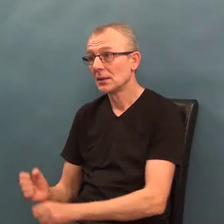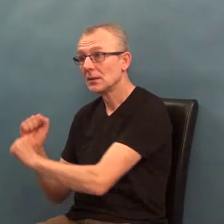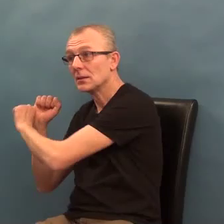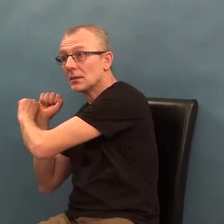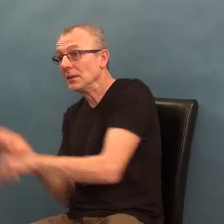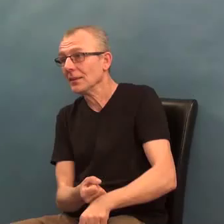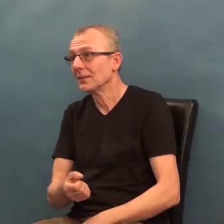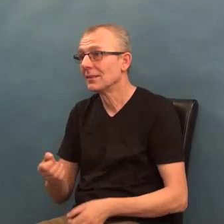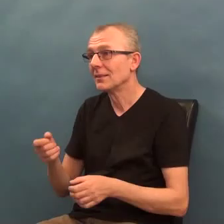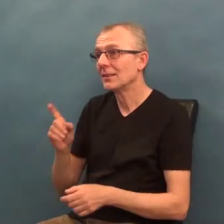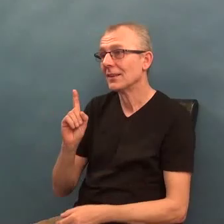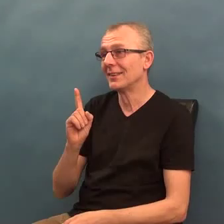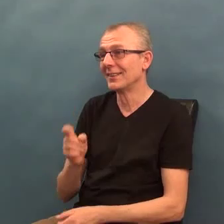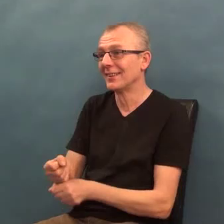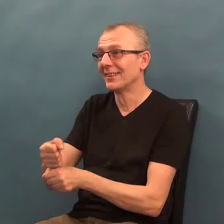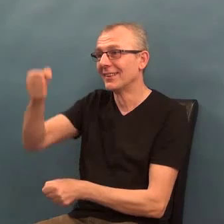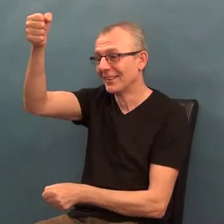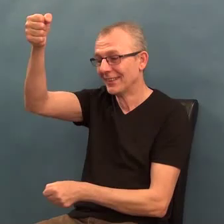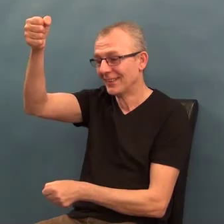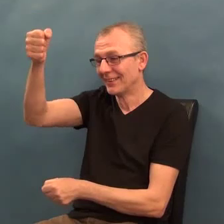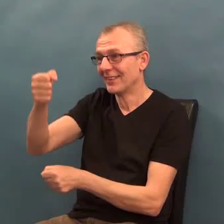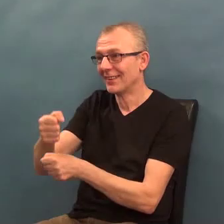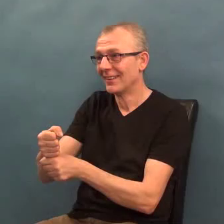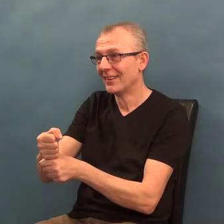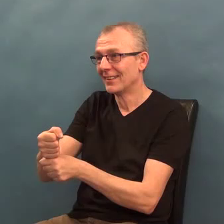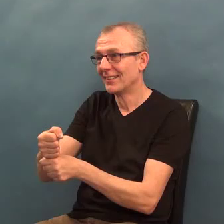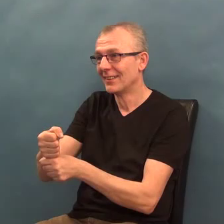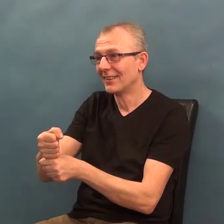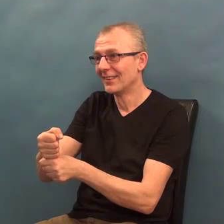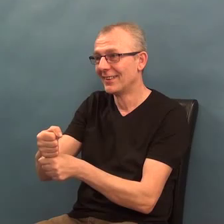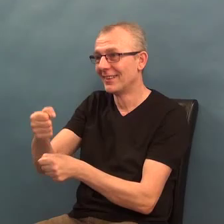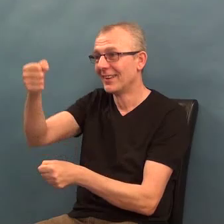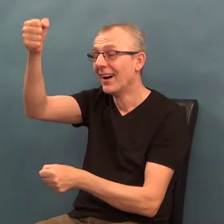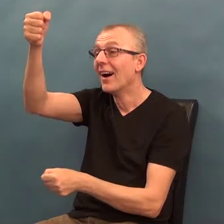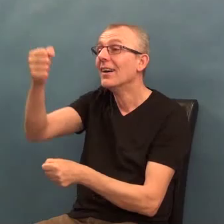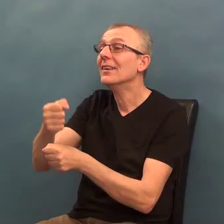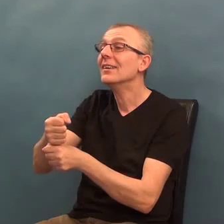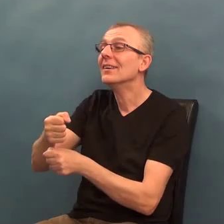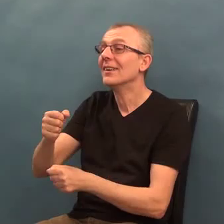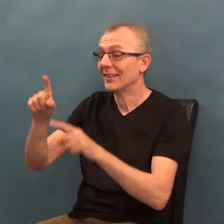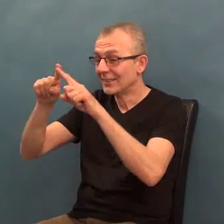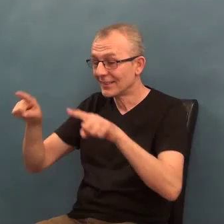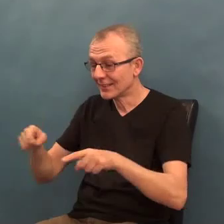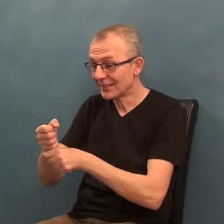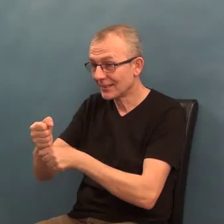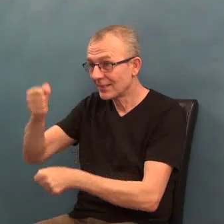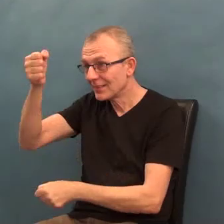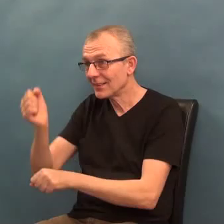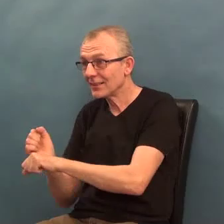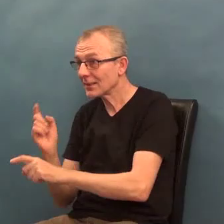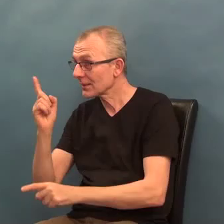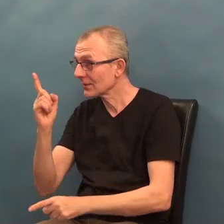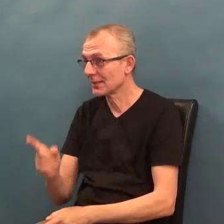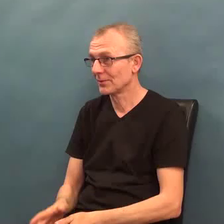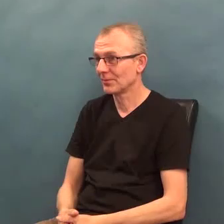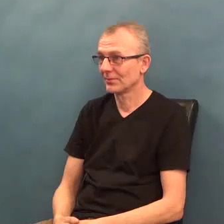Trójkątny znak na słupie uprzedza, że nie wolno uderzać tu kijem.